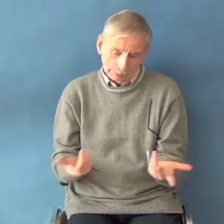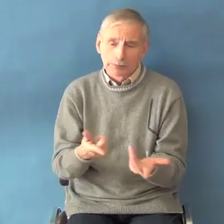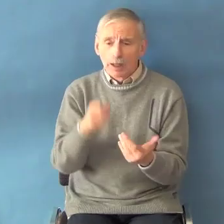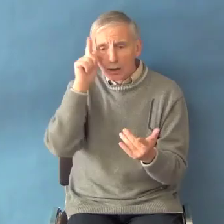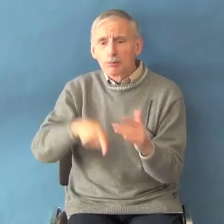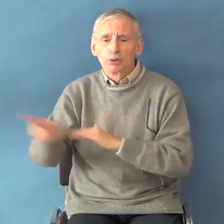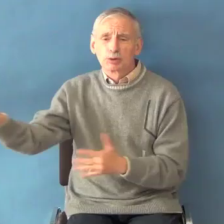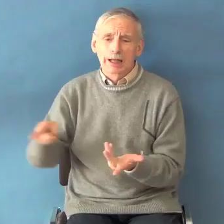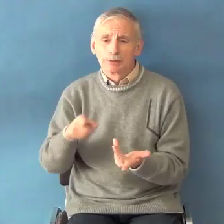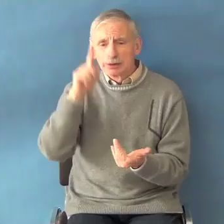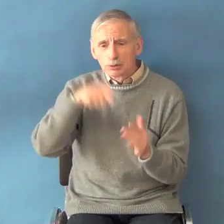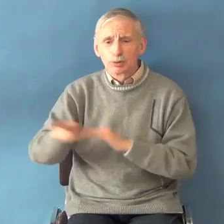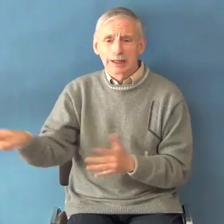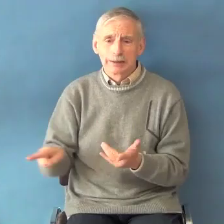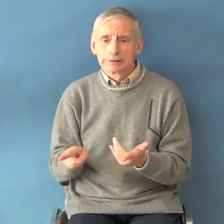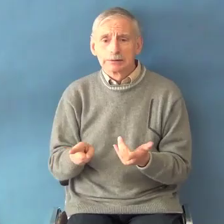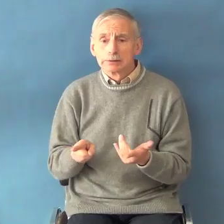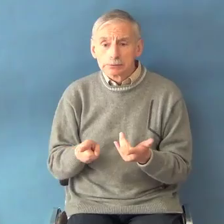Ludzie powinni uciekać.